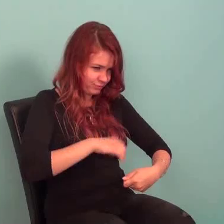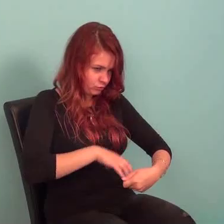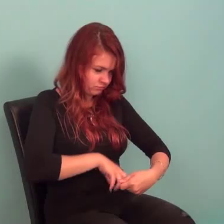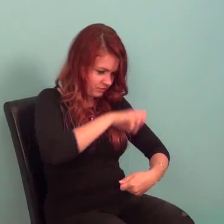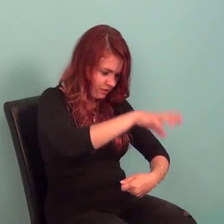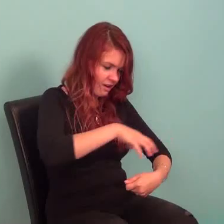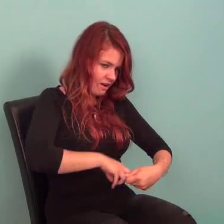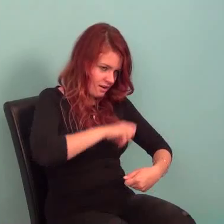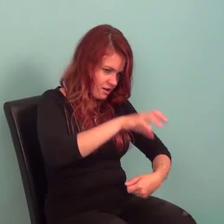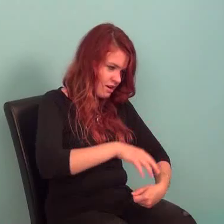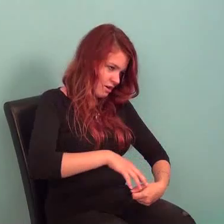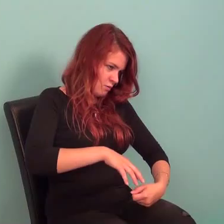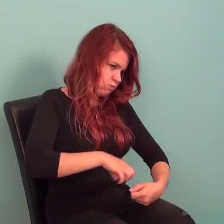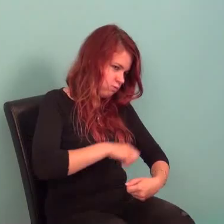Wyjmuje coś z kieszeni i odkłada to po kolei.